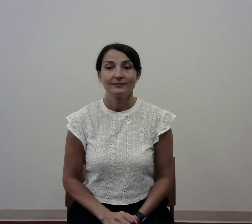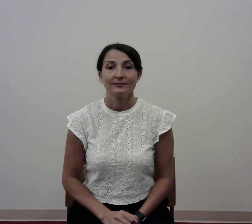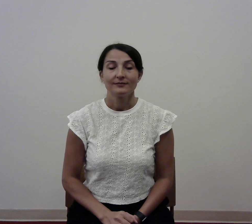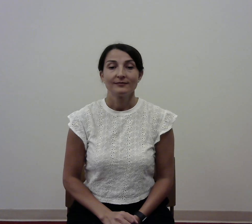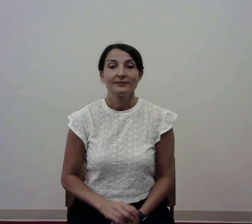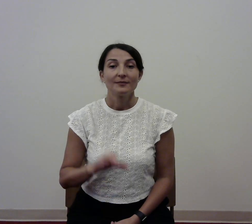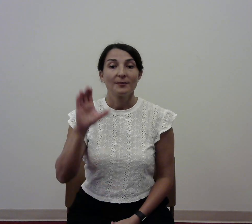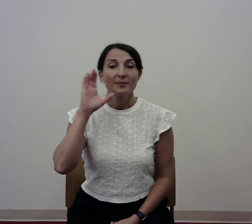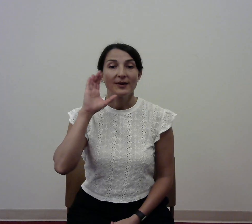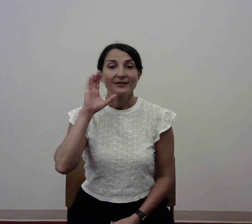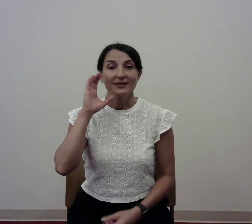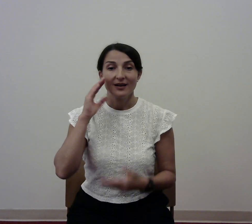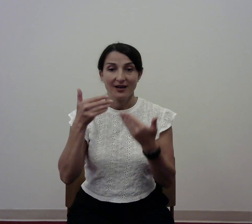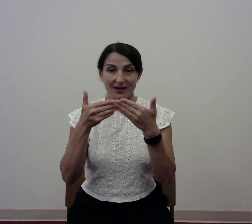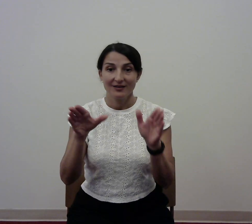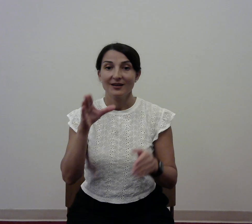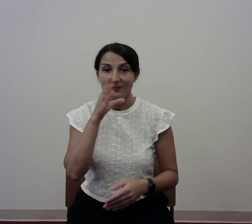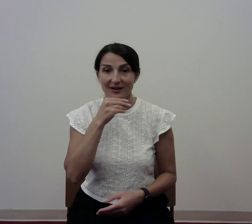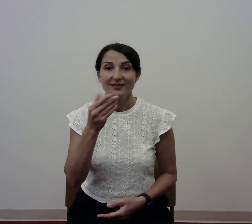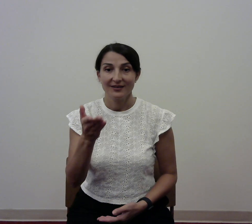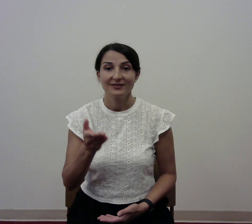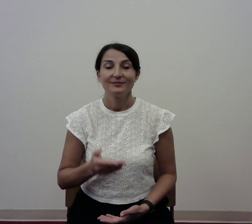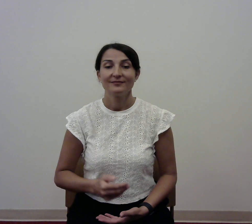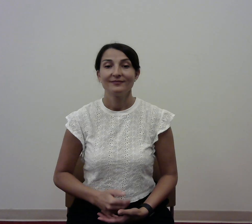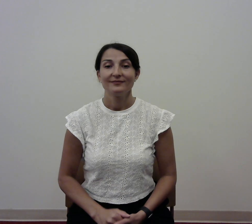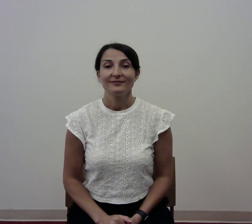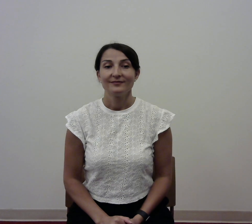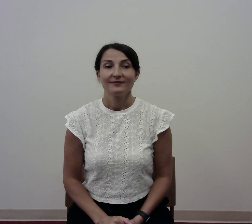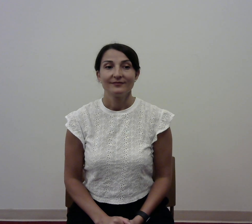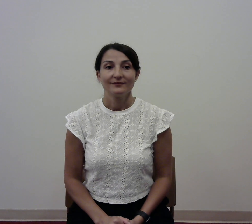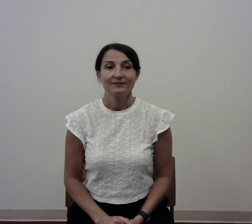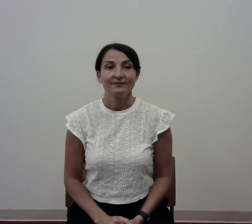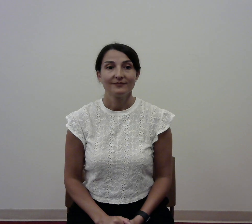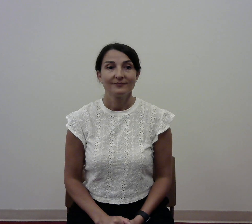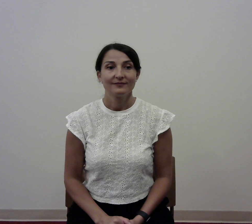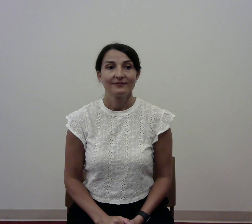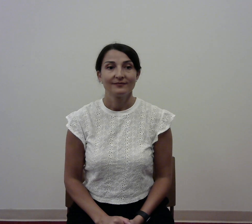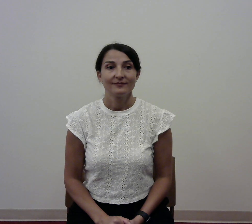Pəncərəni aça bilərsinizmi?